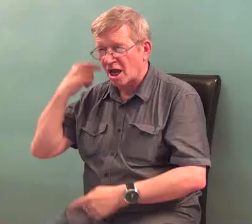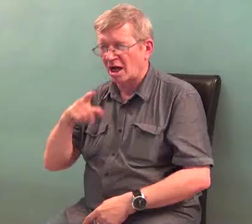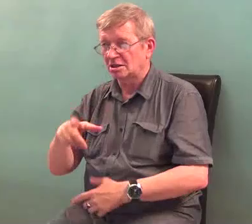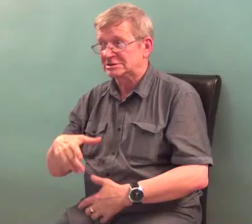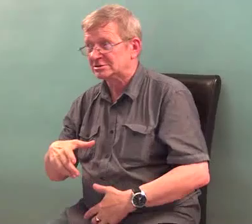Nie należy się denerwować.